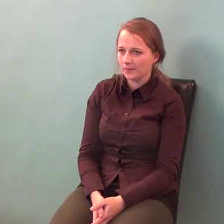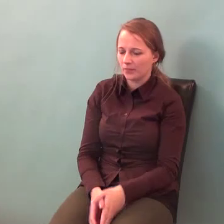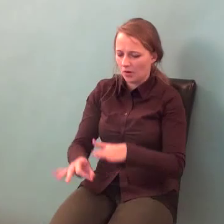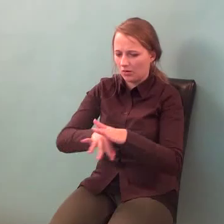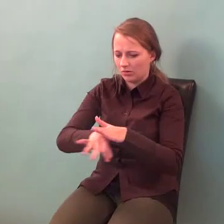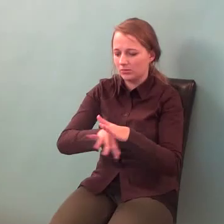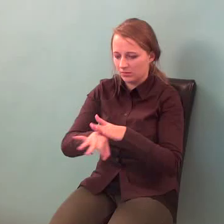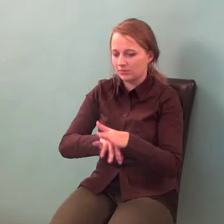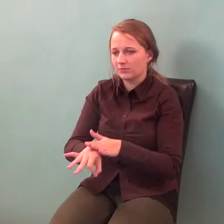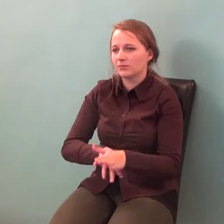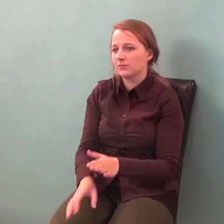Rolki.